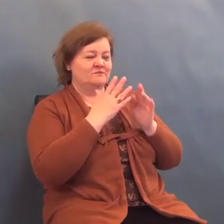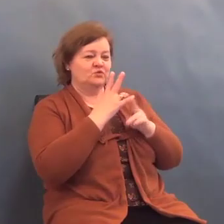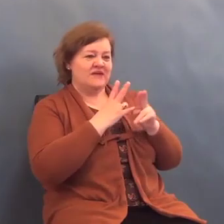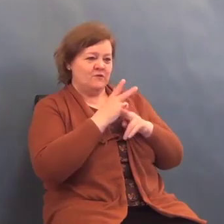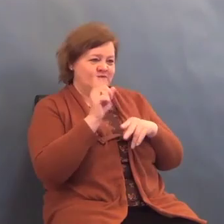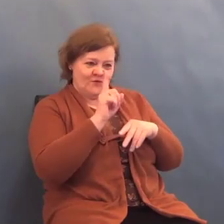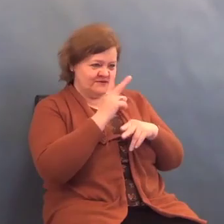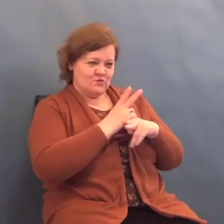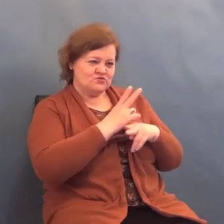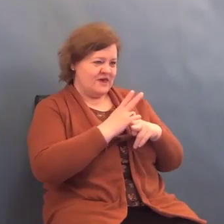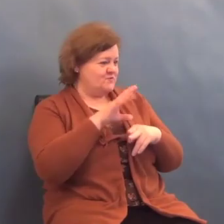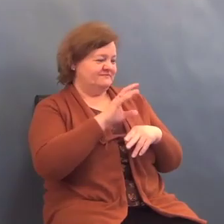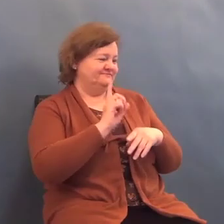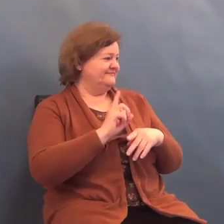W muzeach nie wolno.